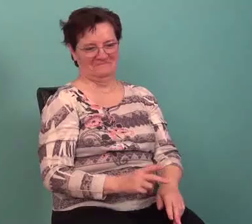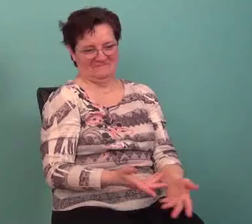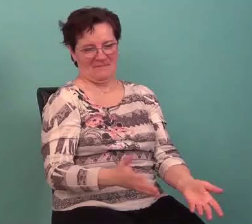Nie ma.